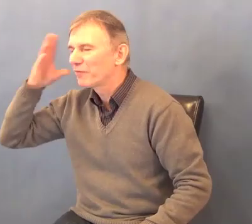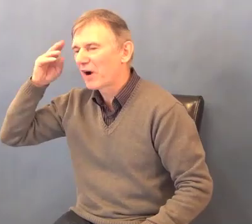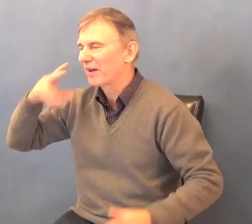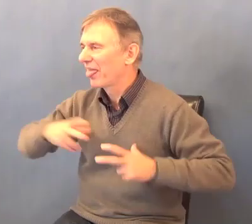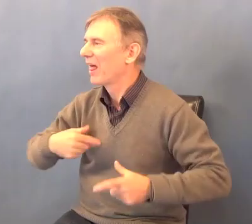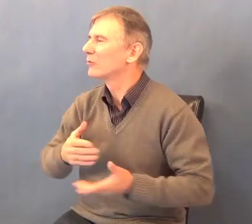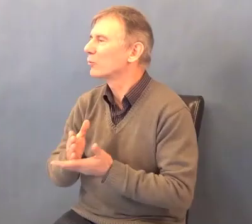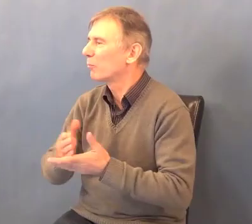On jest leniwy.